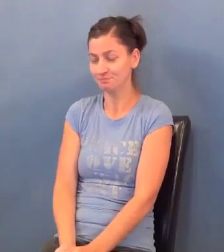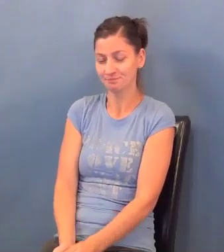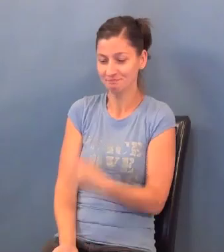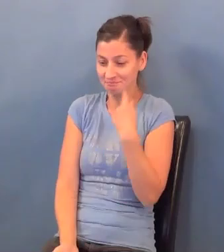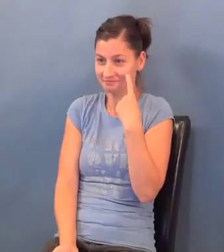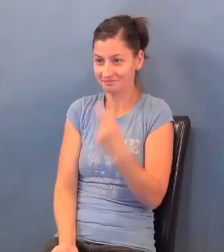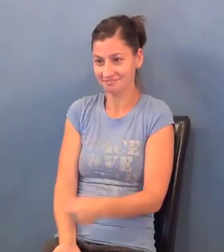Pomysł.